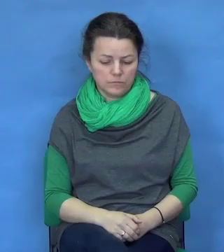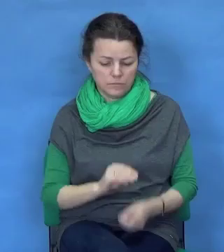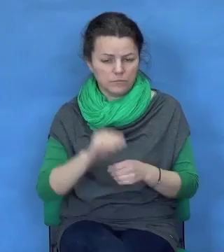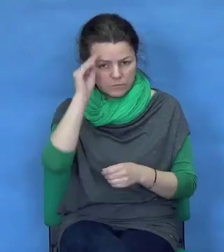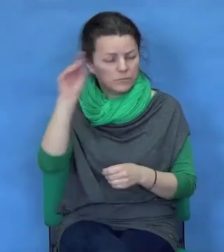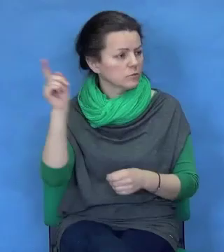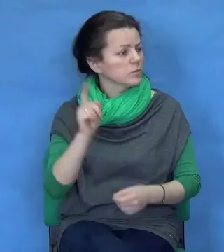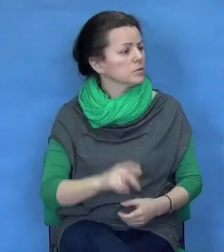Napis, ostrzeżenie.